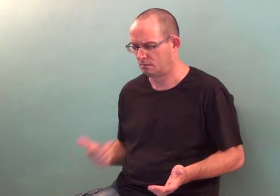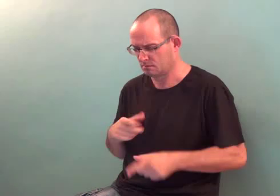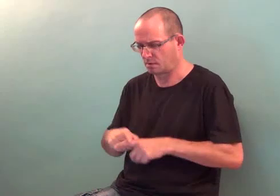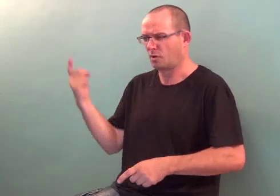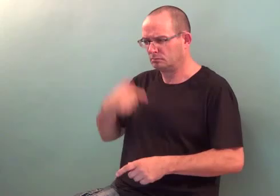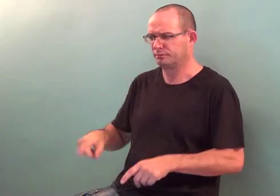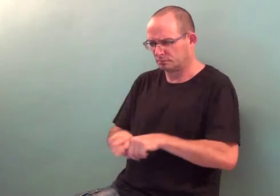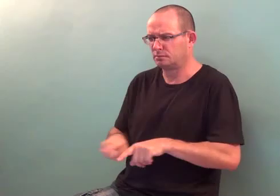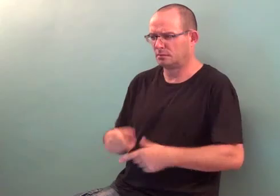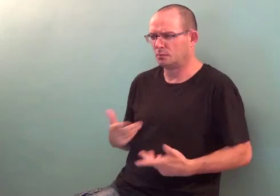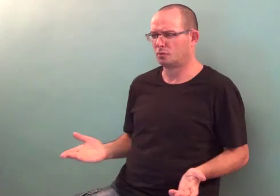Ja tak samo.